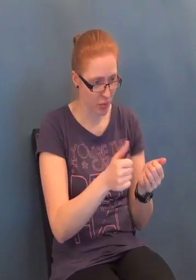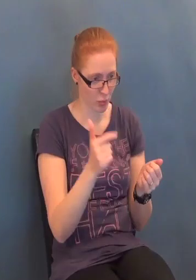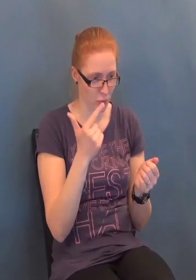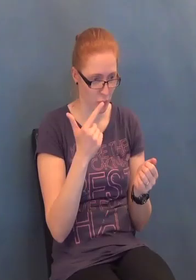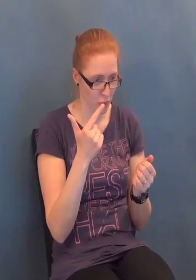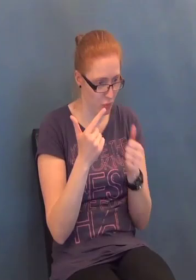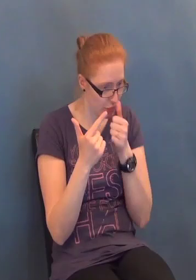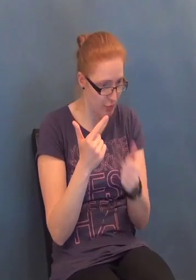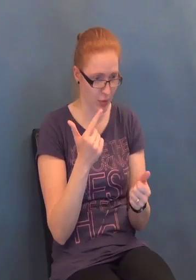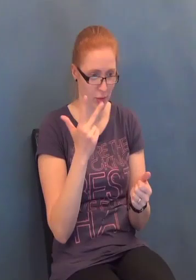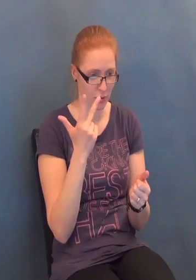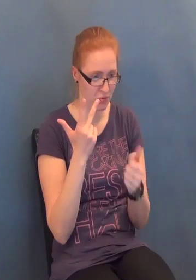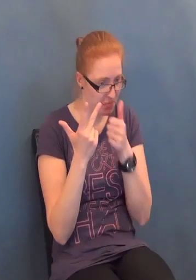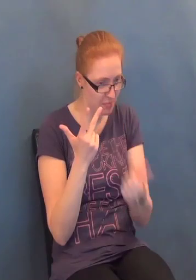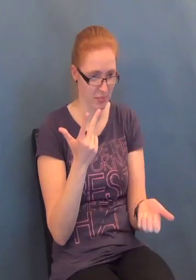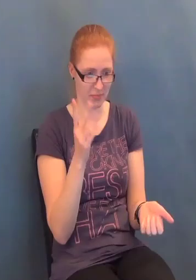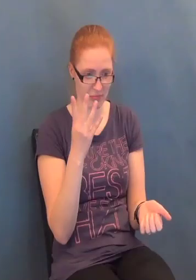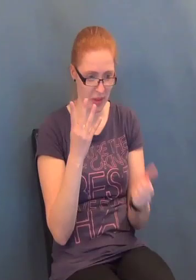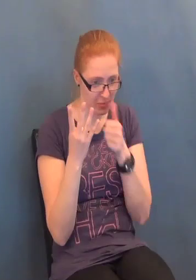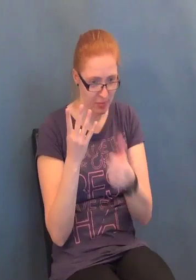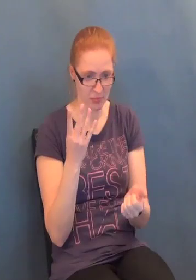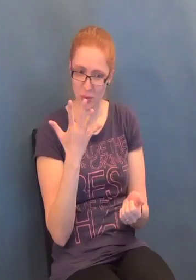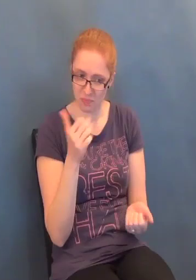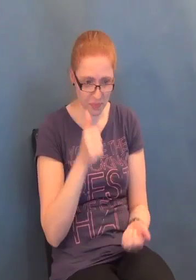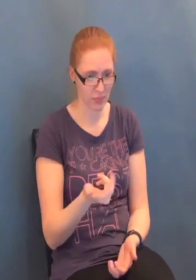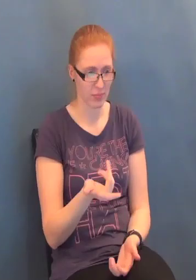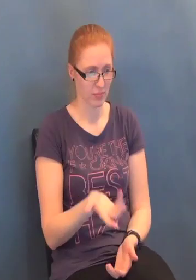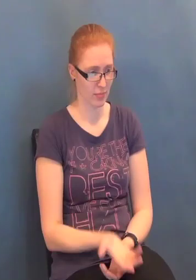Pierwszego nie mogę, drugiego nie mogę, trzeciego nie mogę, czwartego nie mogę, piątego nie mogę.